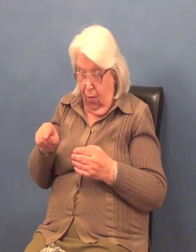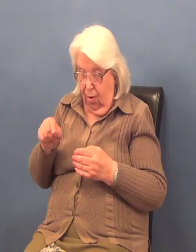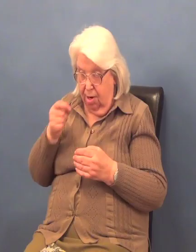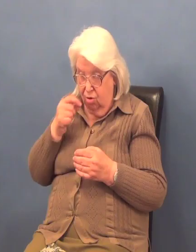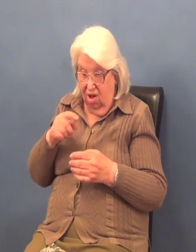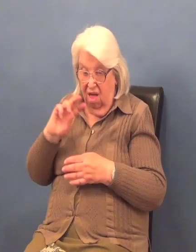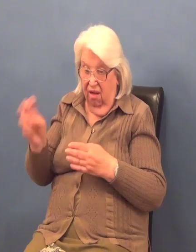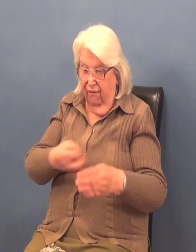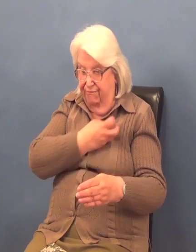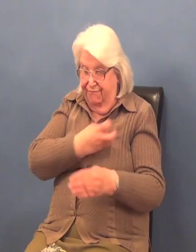Ale zostaje wyrzucony.